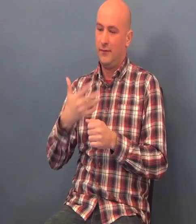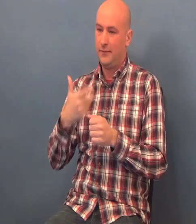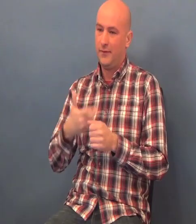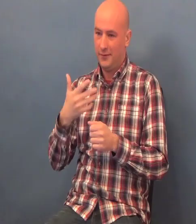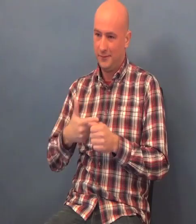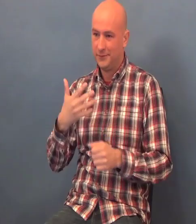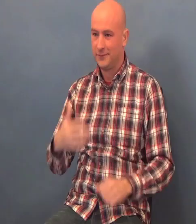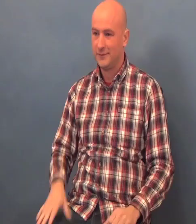Dwudziesty piąty, dwudziesty piąty.